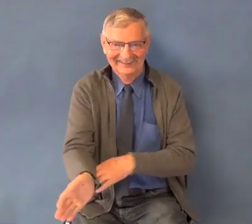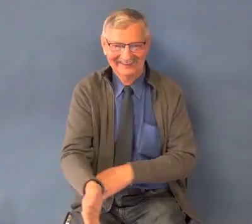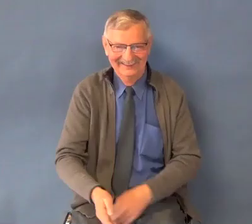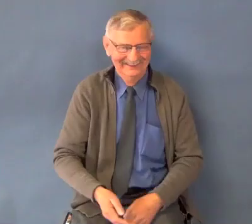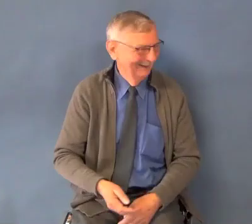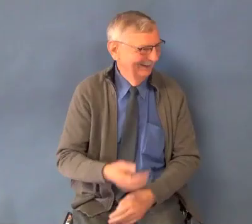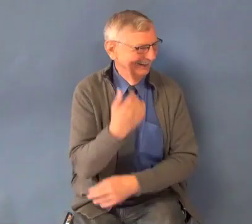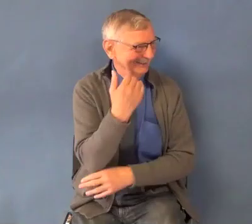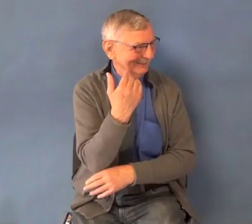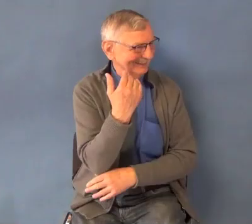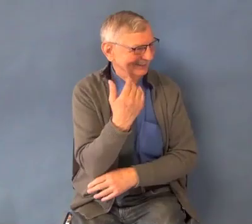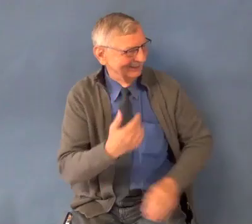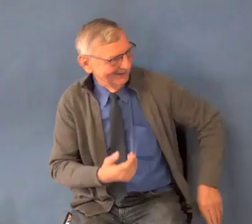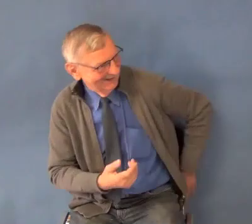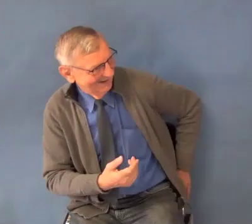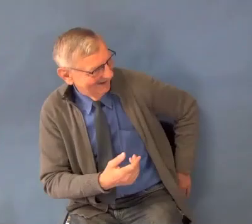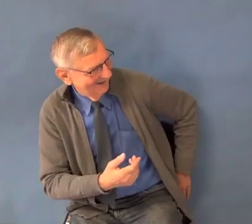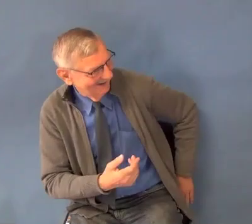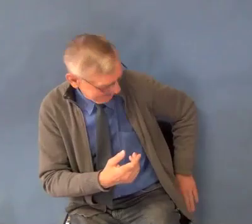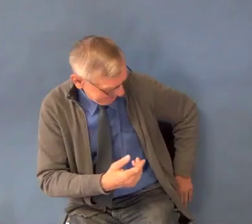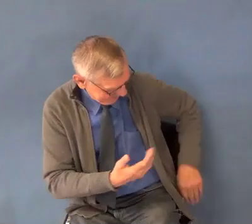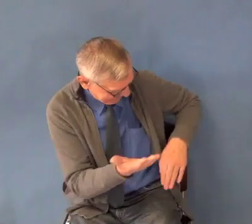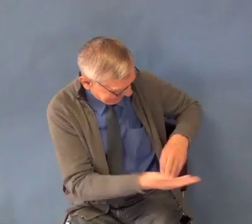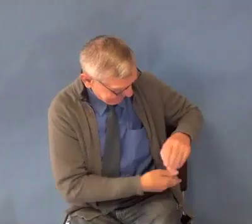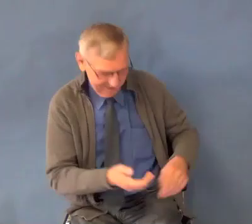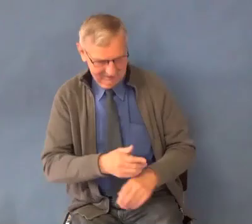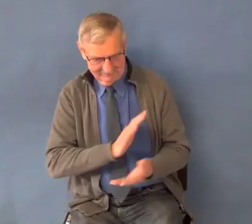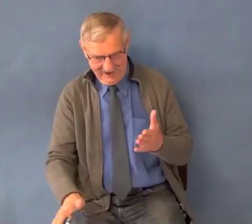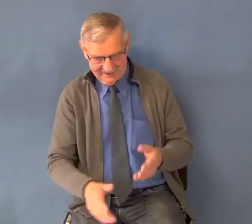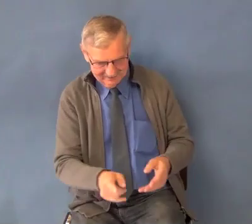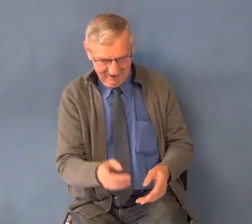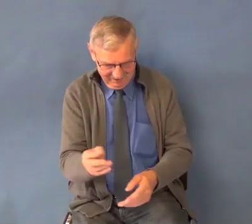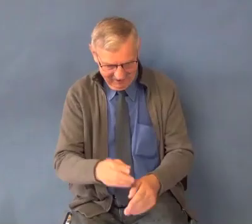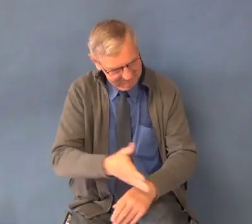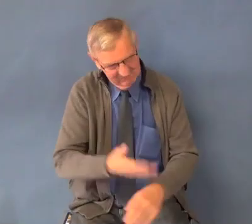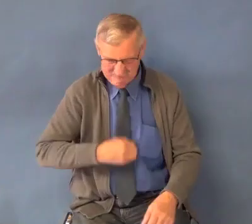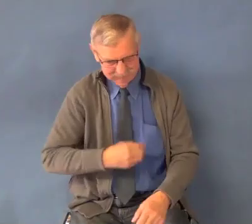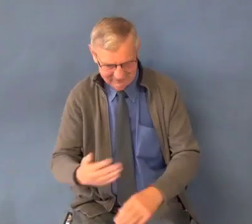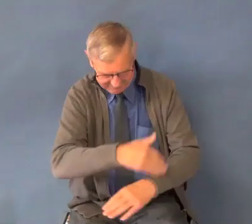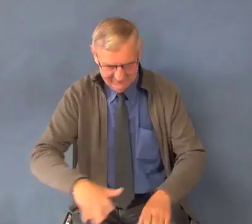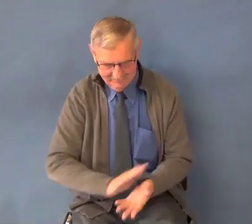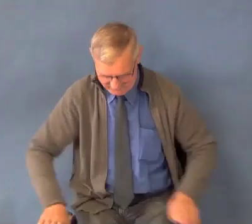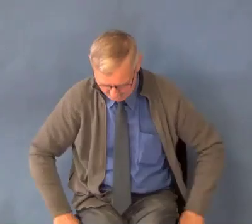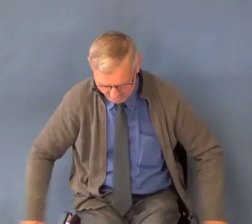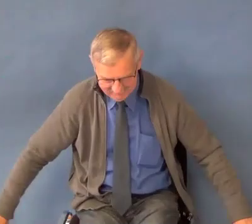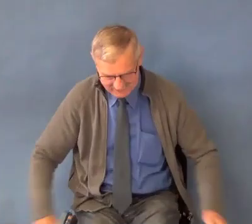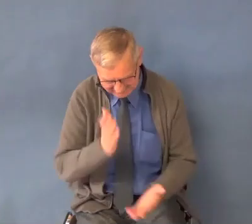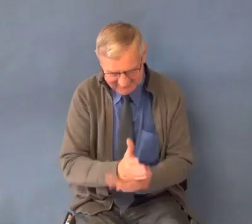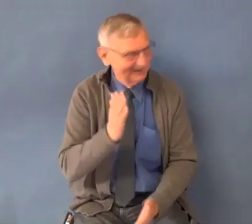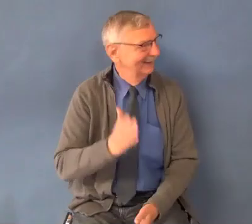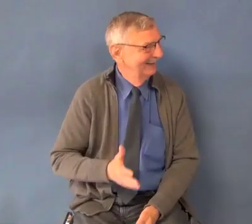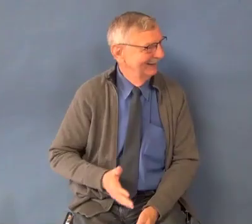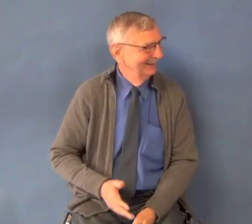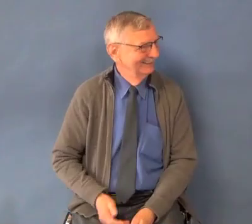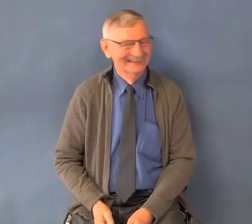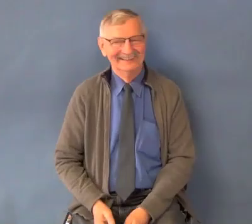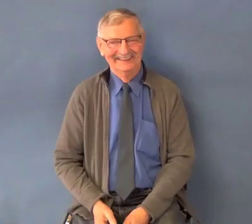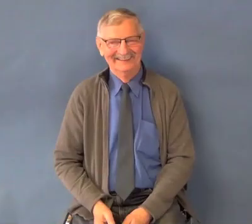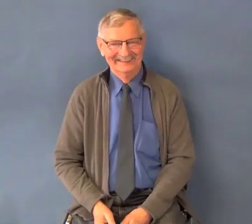Bez oparcia czy nóg, krzesło zostanie jak to odpiłujemy.